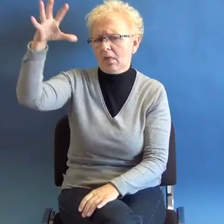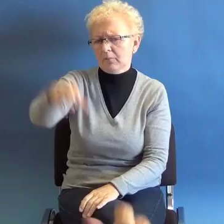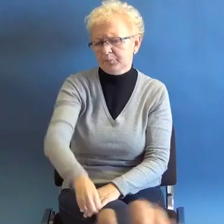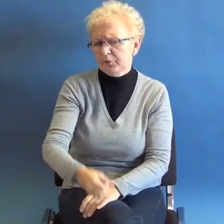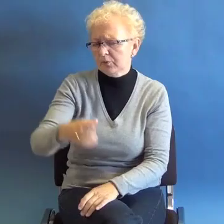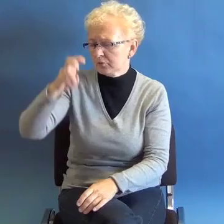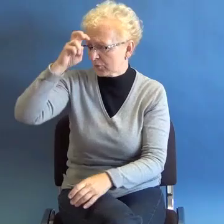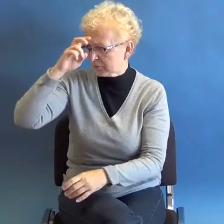Nie ma człowieka.